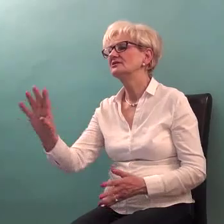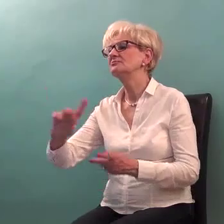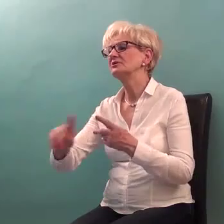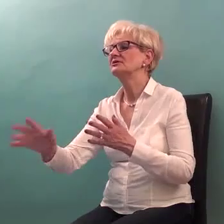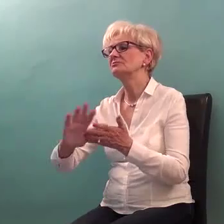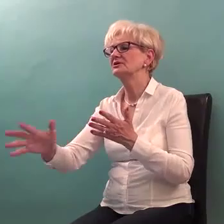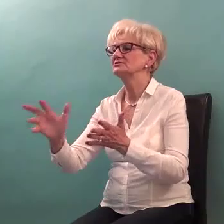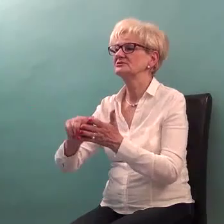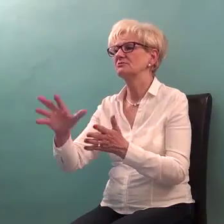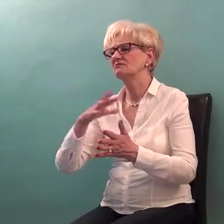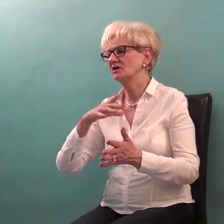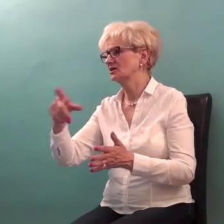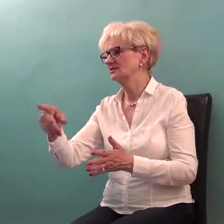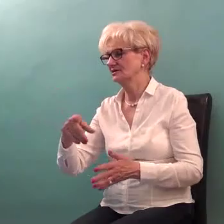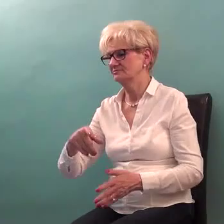Po - bez zajęć, jesteś wolna?